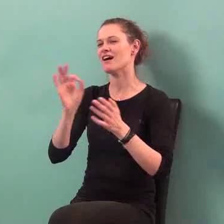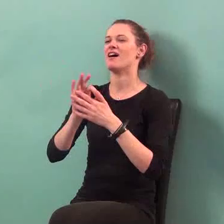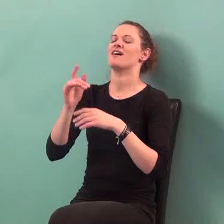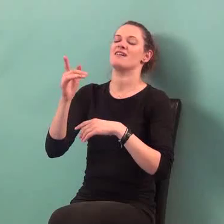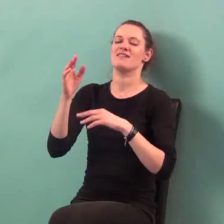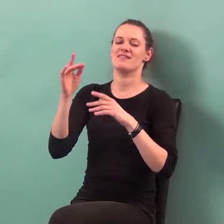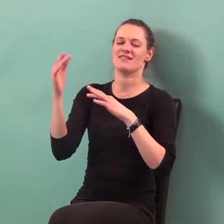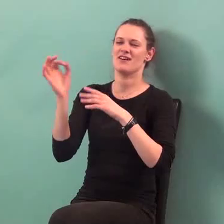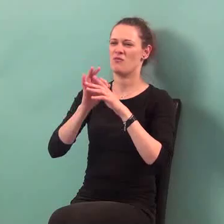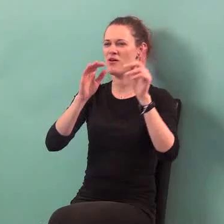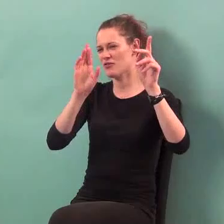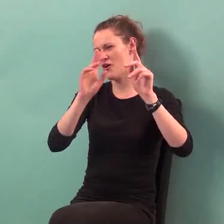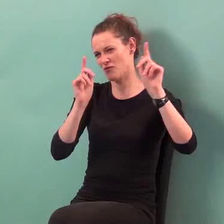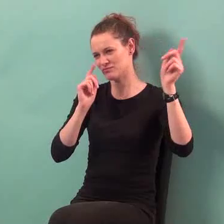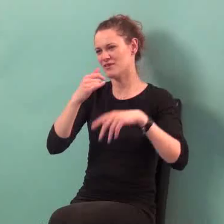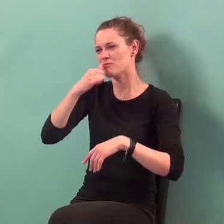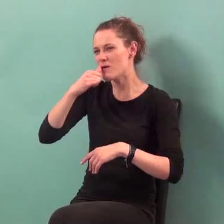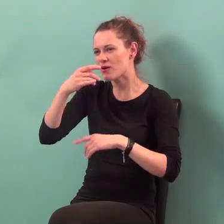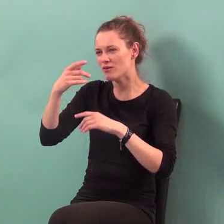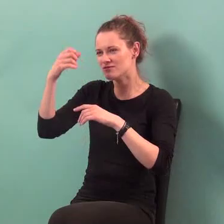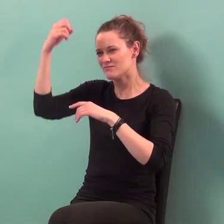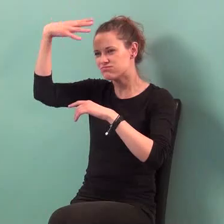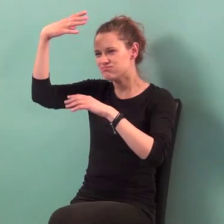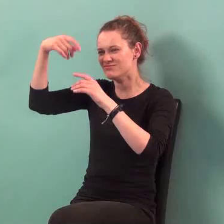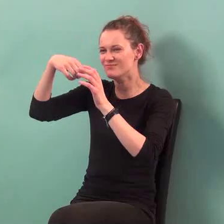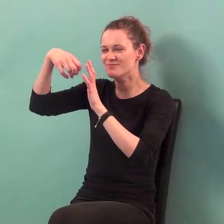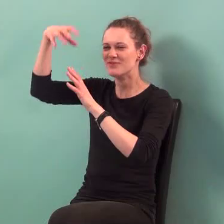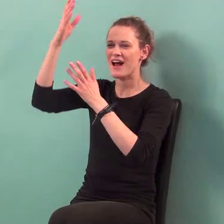Ten... ten ktoś, mężczyzna, zapalił papierosa i czujnik wyczuł dym.